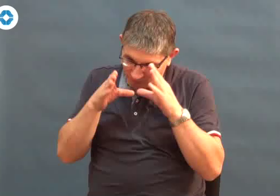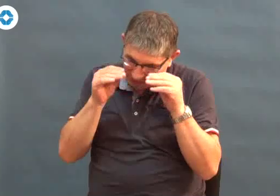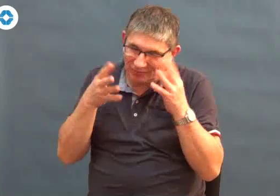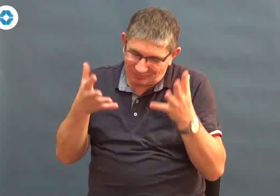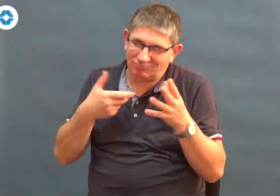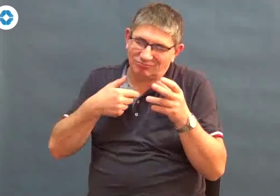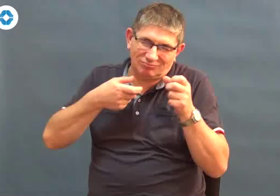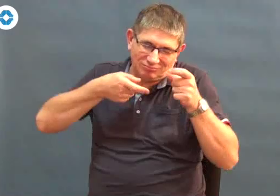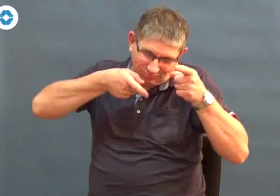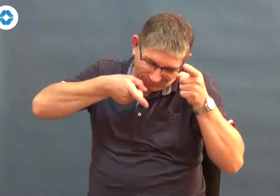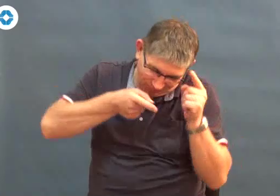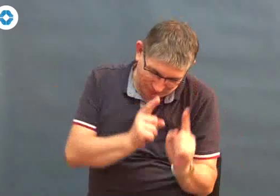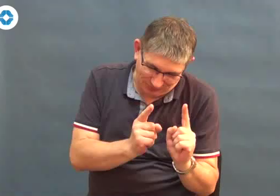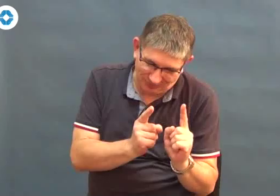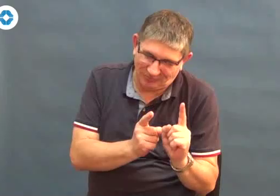Zasypia natychmiast.